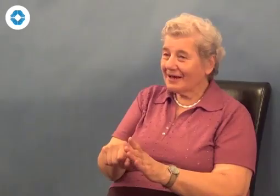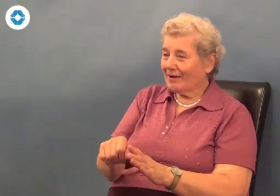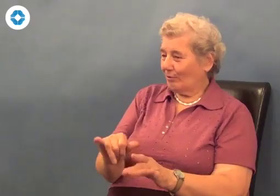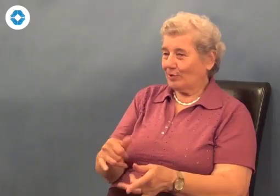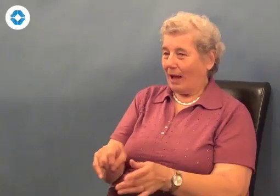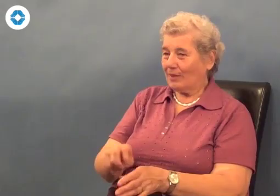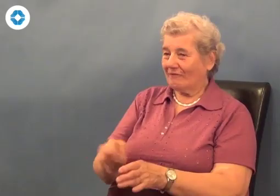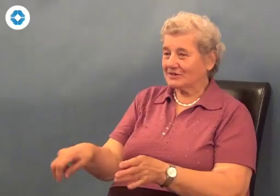Jak ona wyskoczyła?